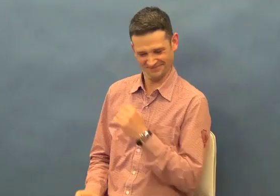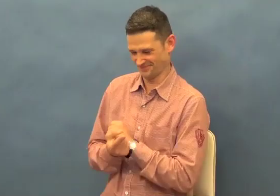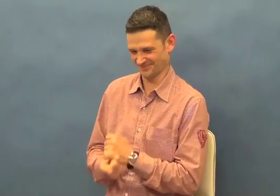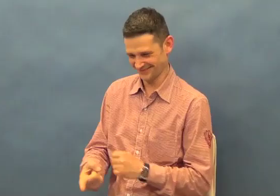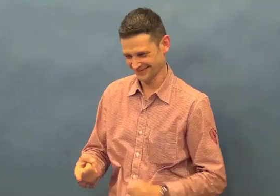Całkiem dziwne.